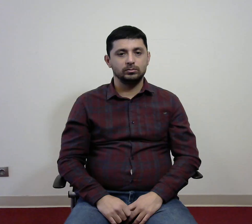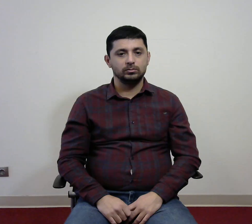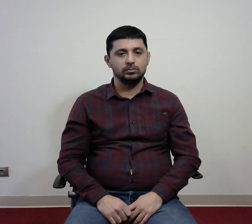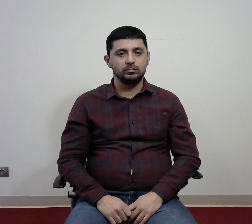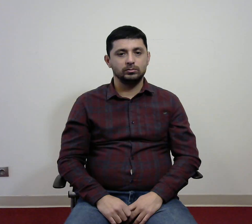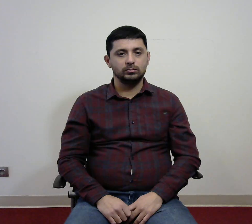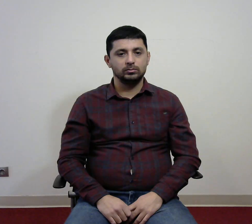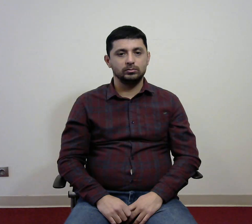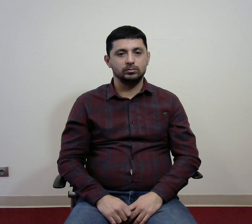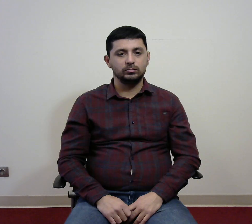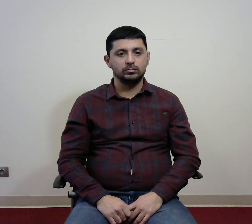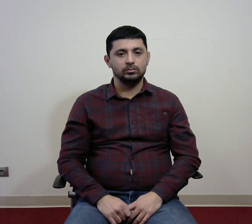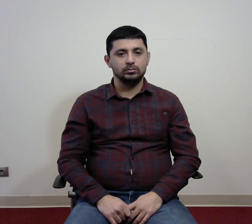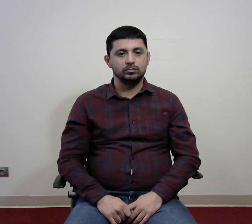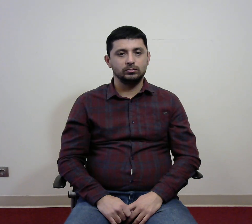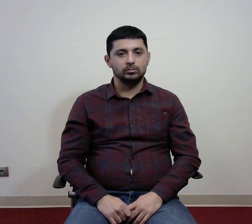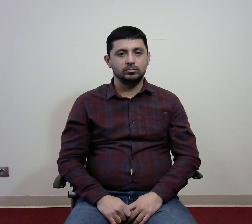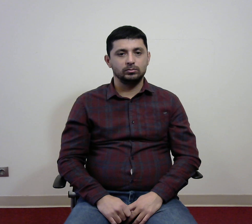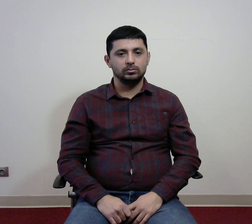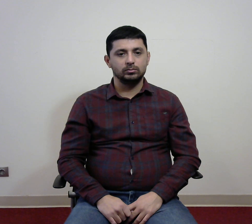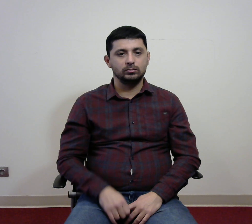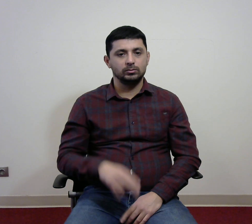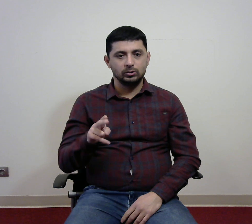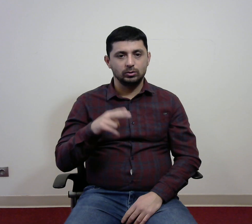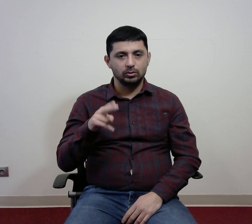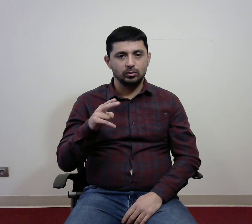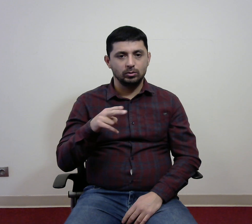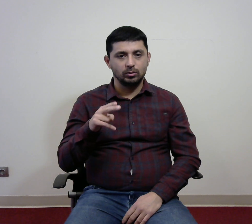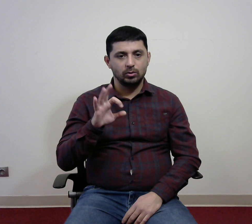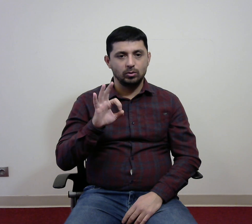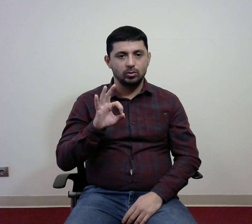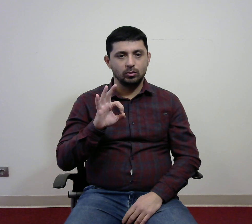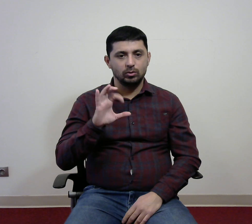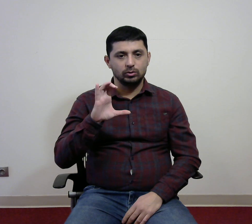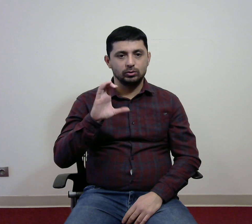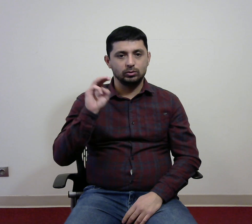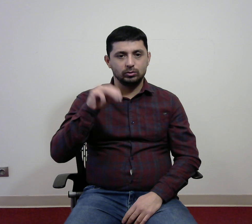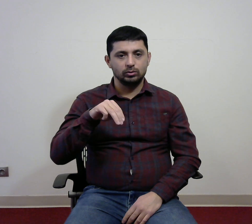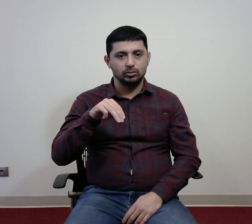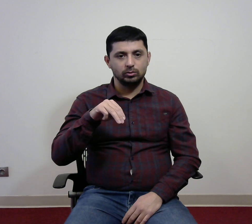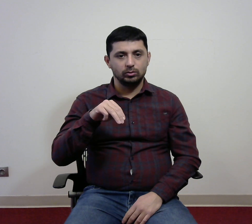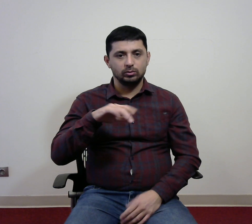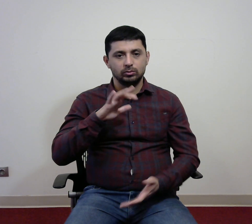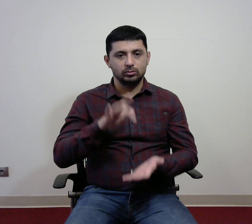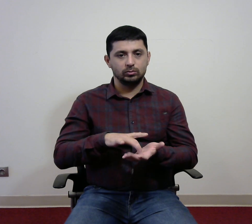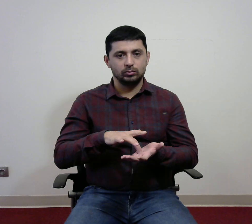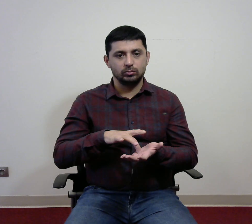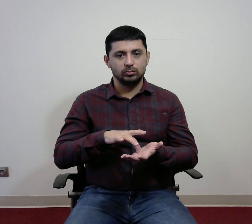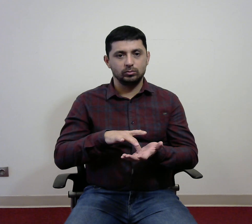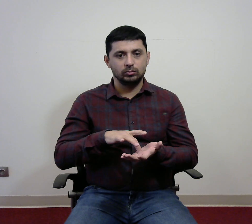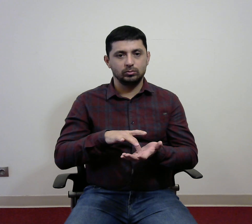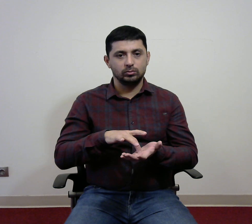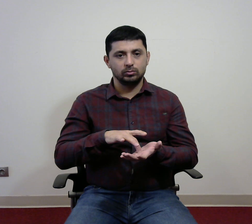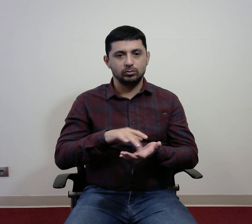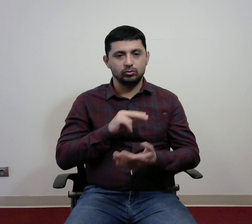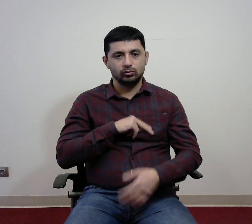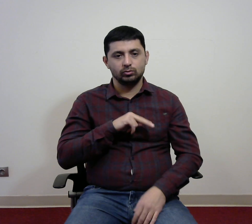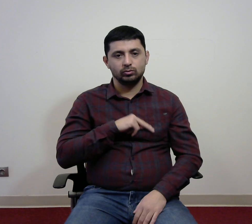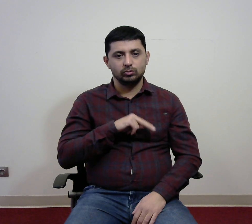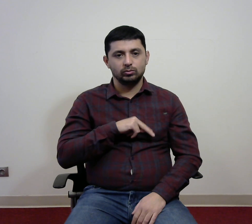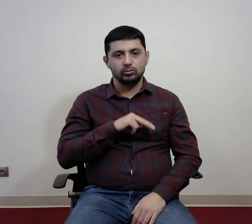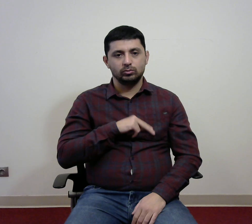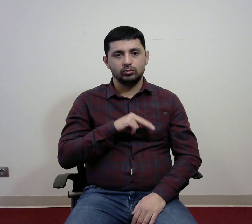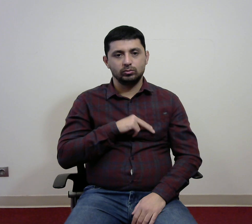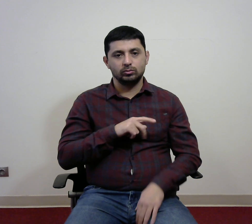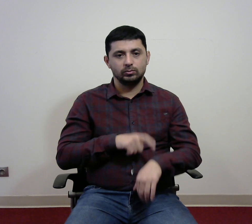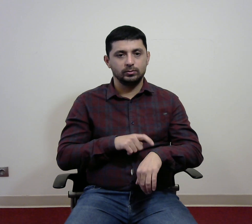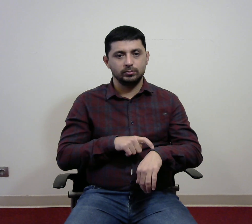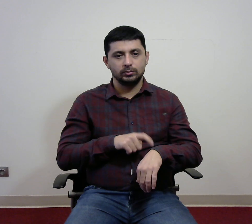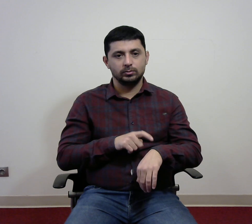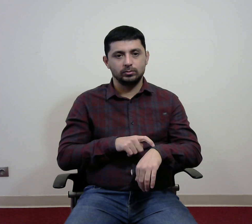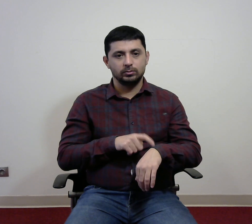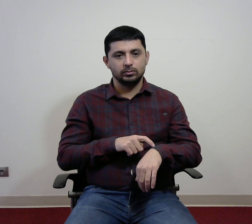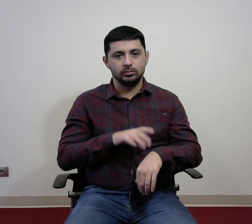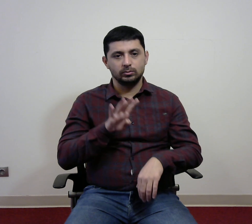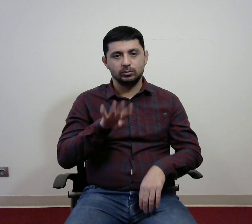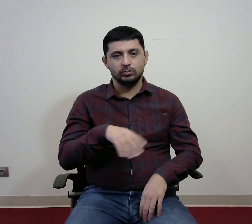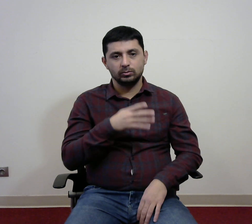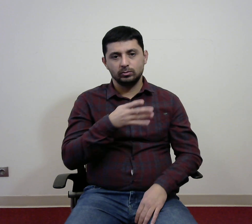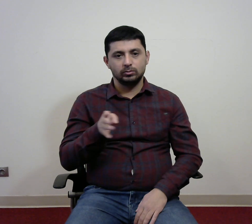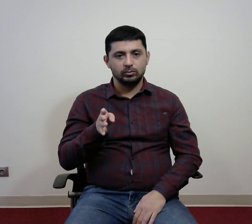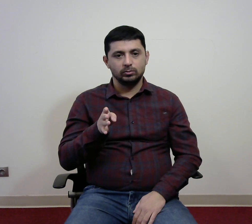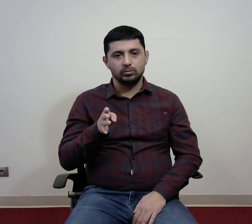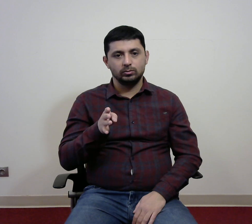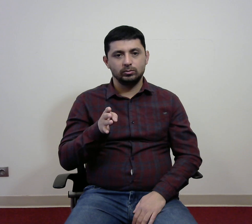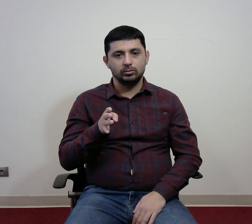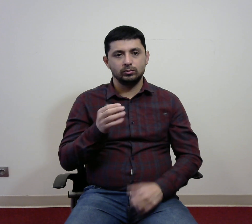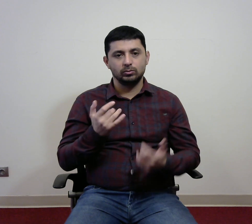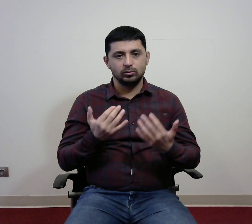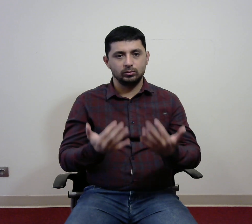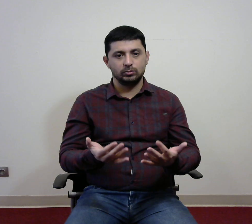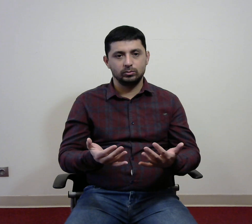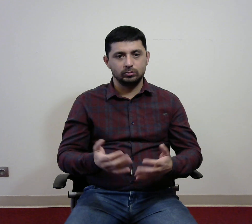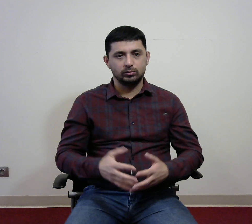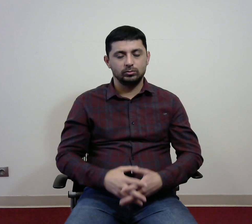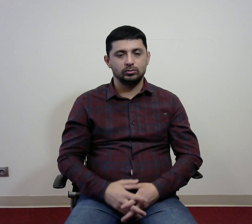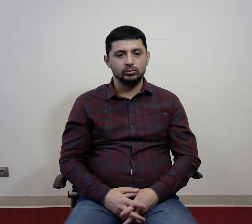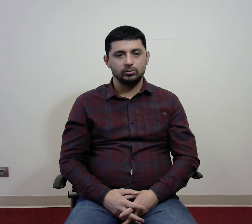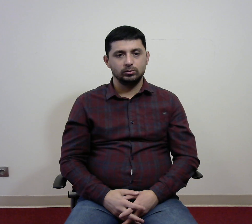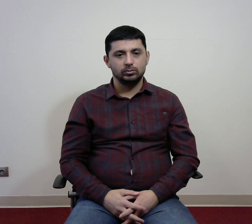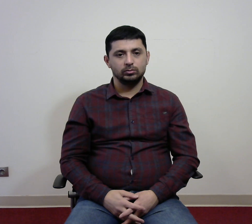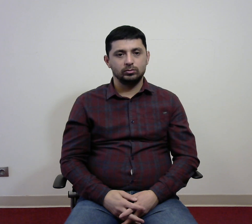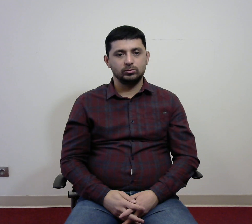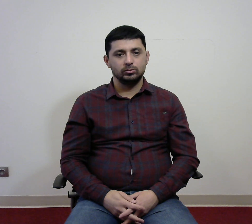DOST Mərkəzlərində iş saatı,qrafiki necədir?